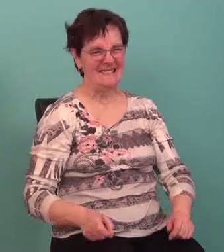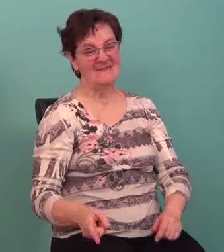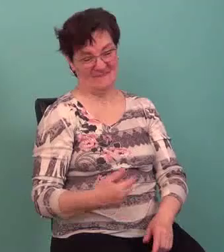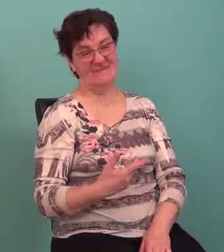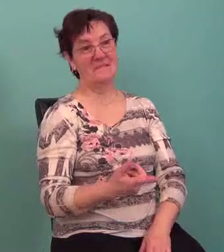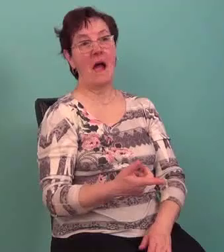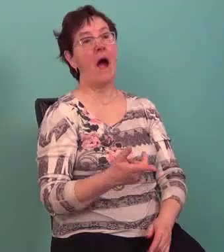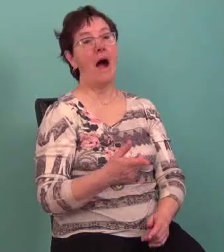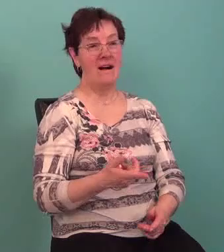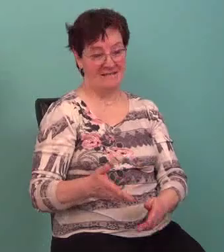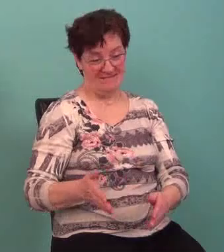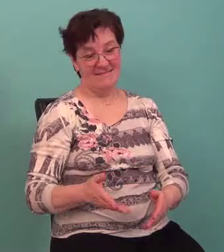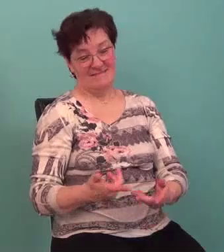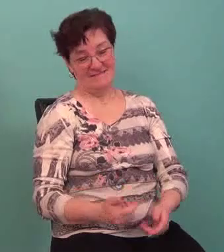Albo pociąg.